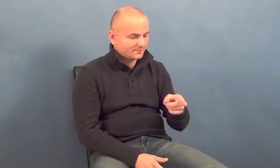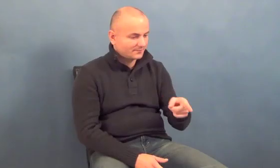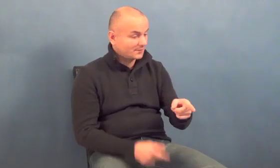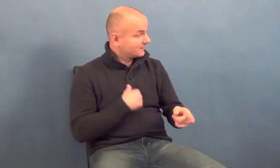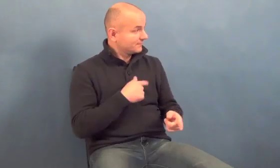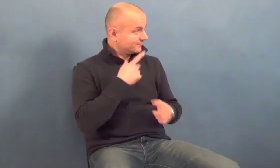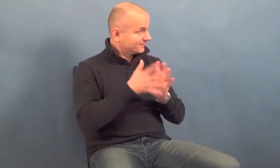Wiem, to.